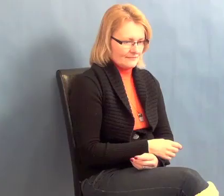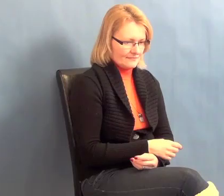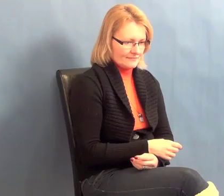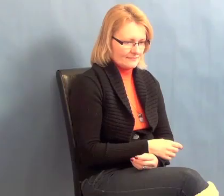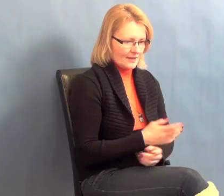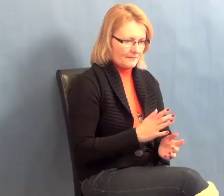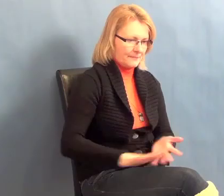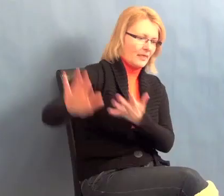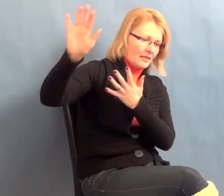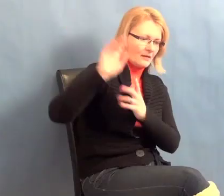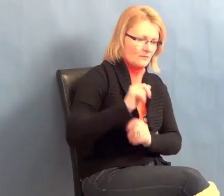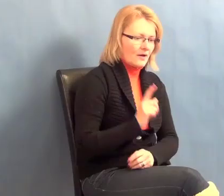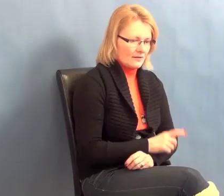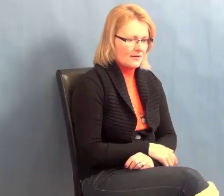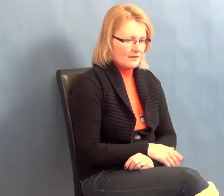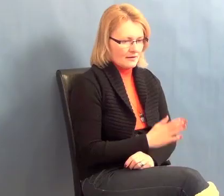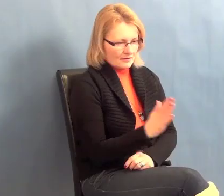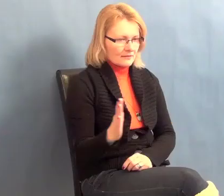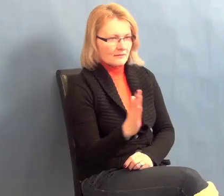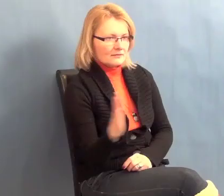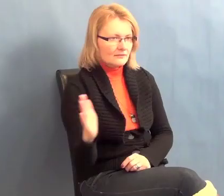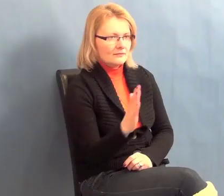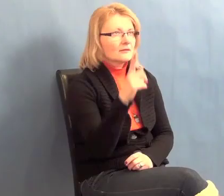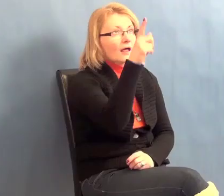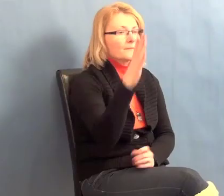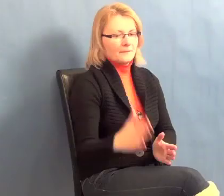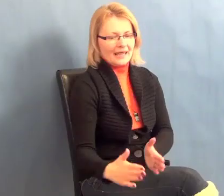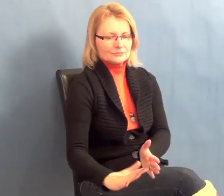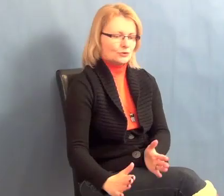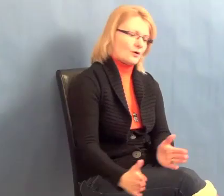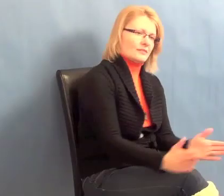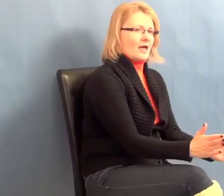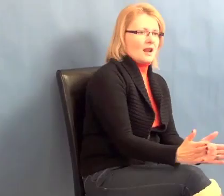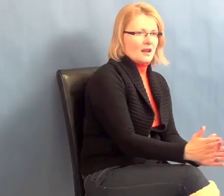Ślisko, ostrzeżenie, aby nie iść tamtędy zbyt blisko.